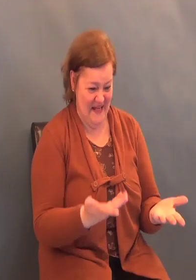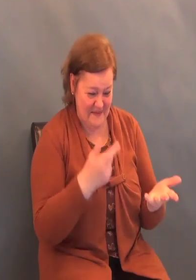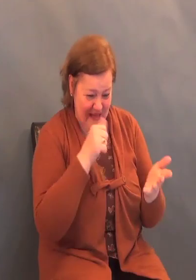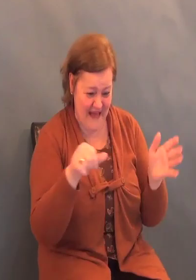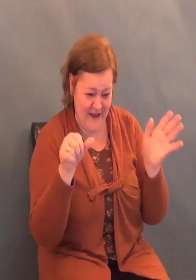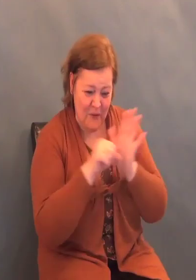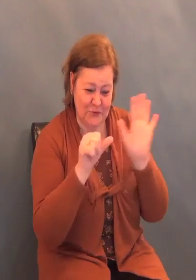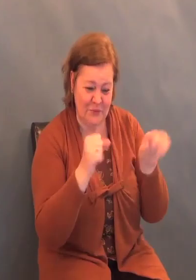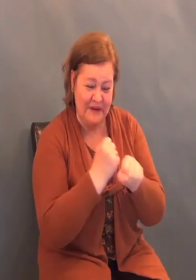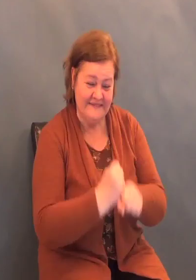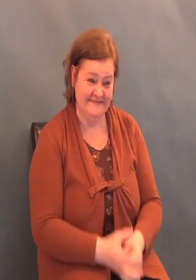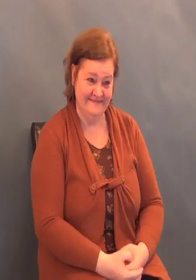Następny tydzień, praca do szóstej.